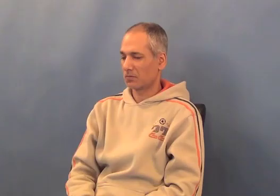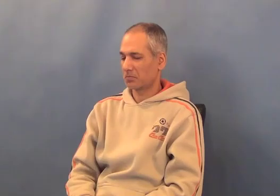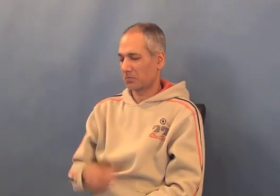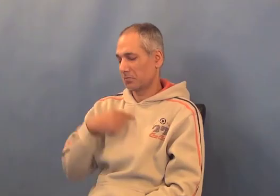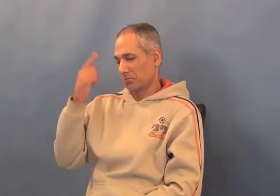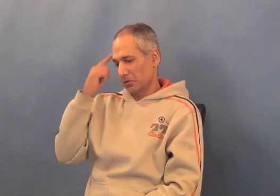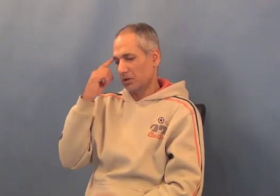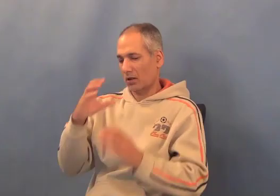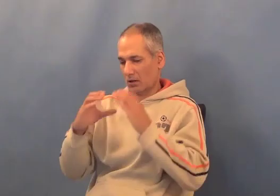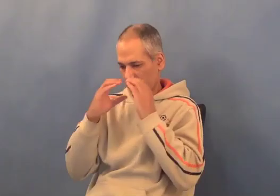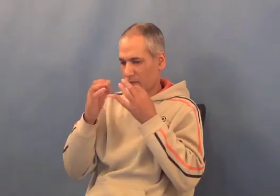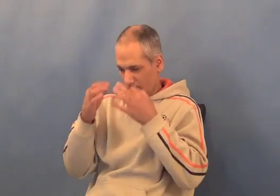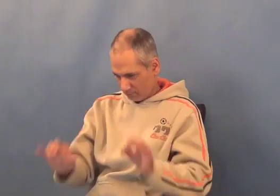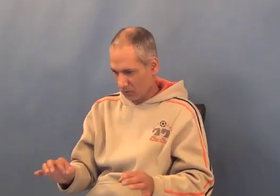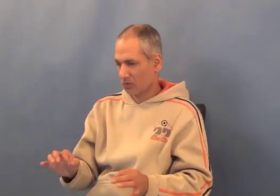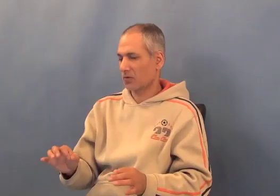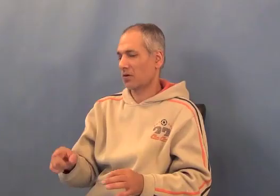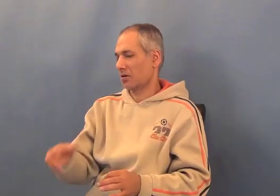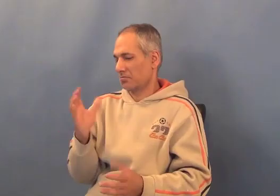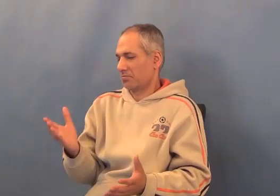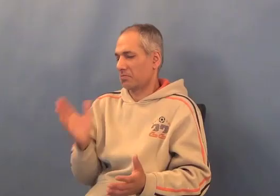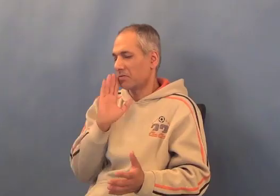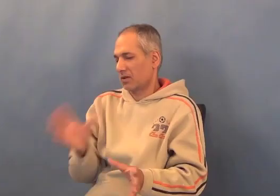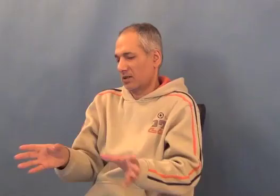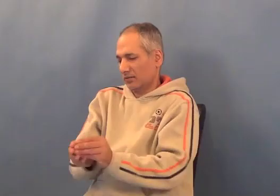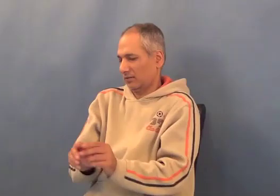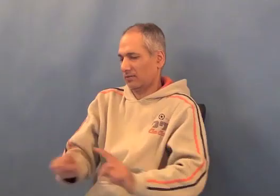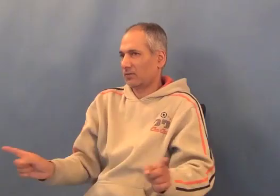Myślę, że wolno jeść hamburgera, ale prawdopodobnie nie wolno pić razem z hamburgerem.